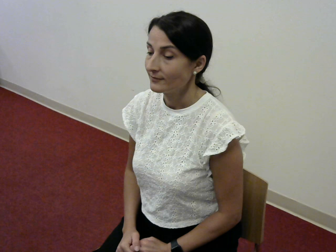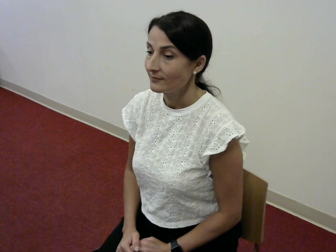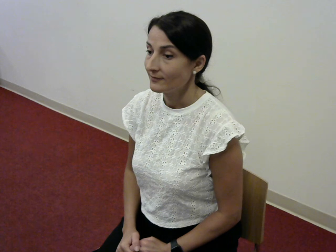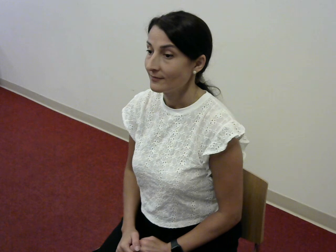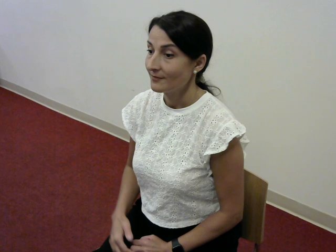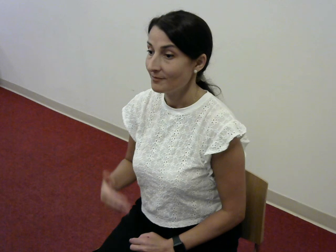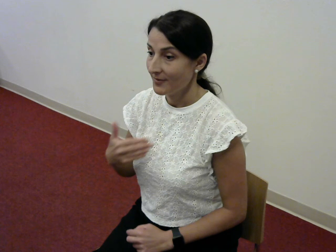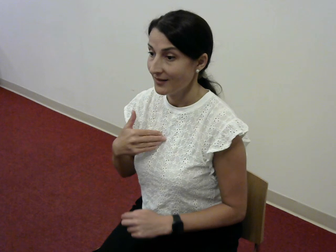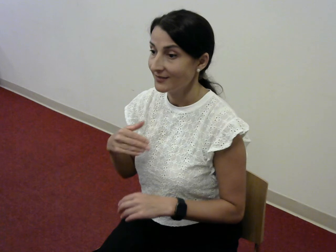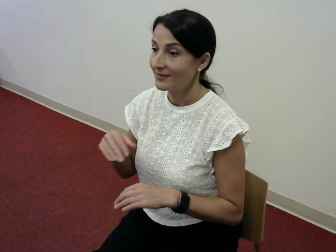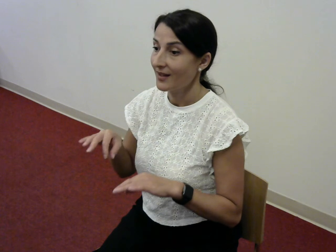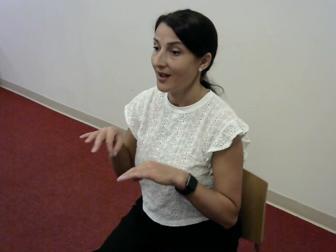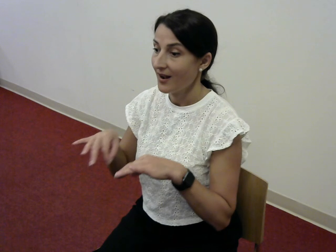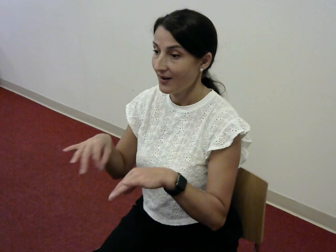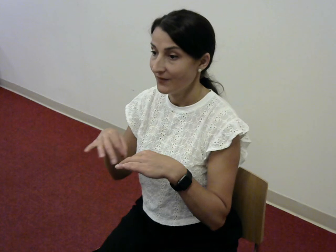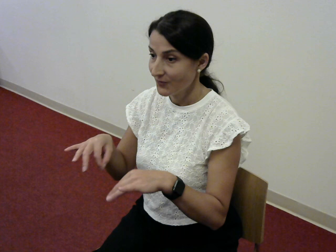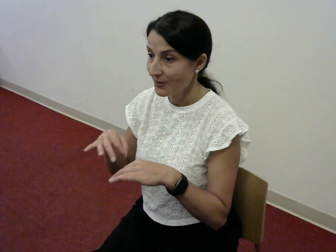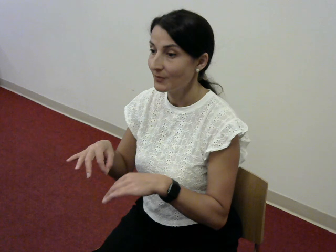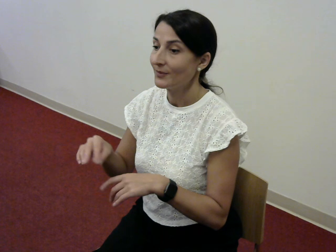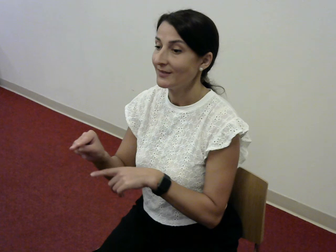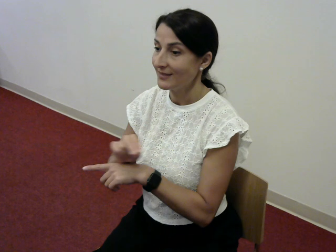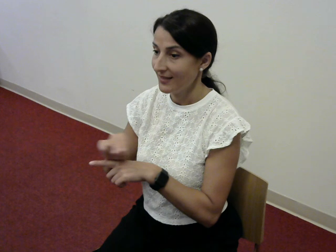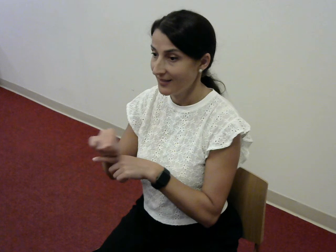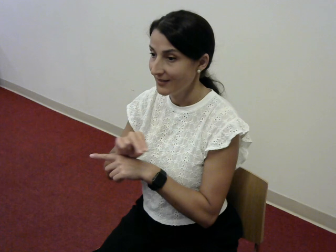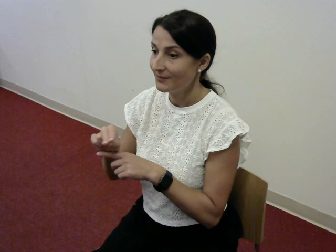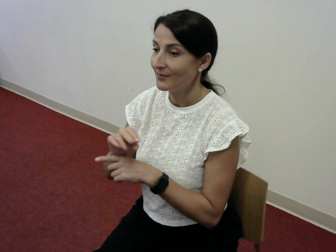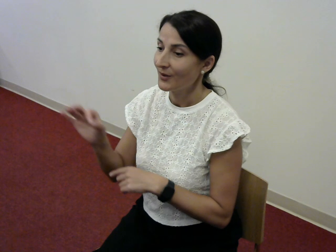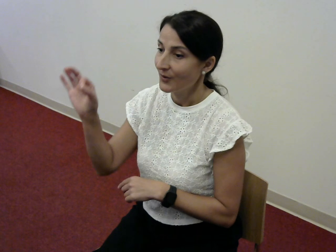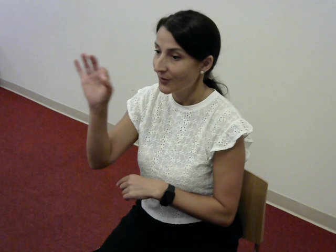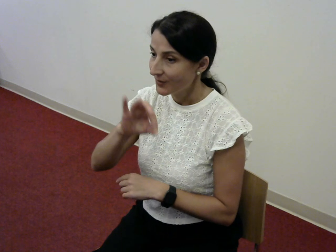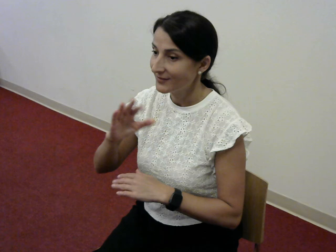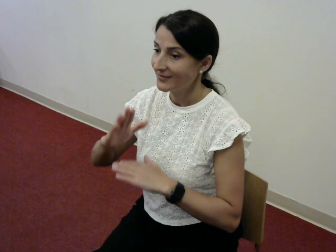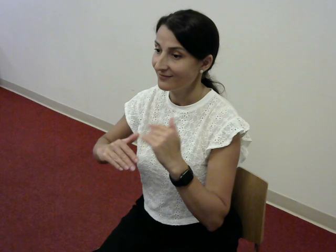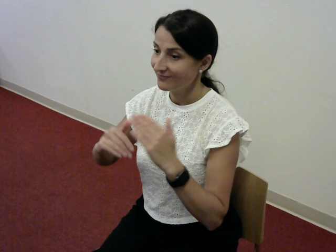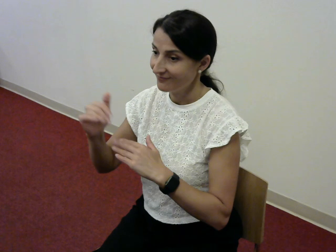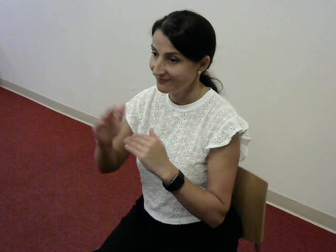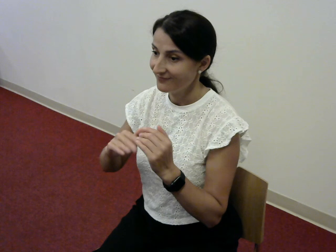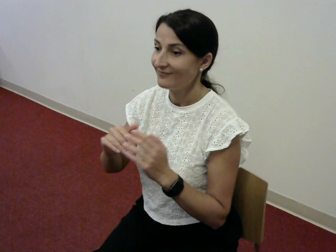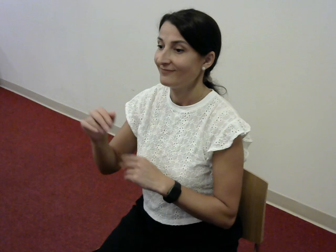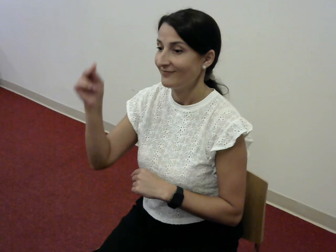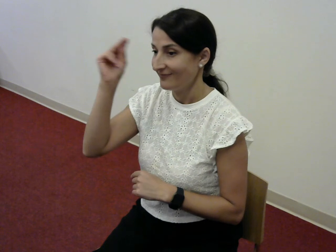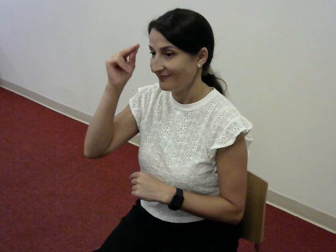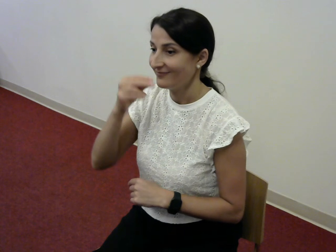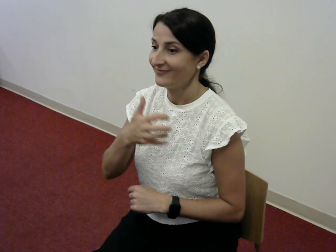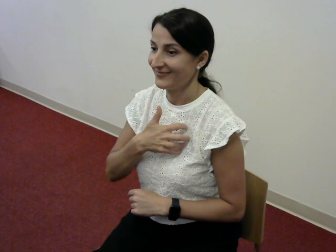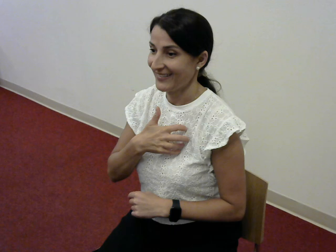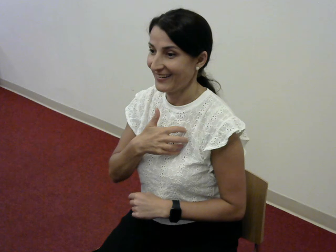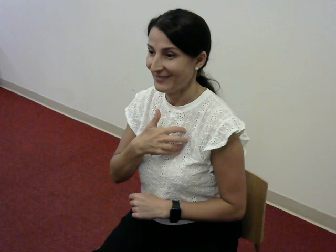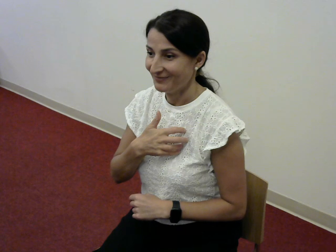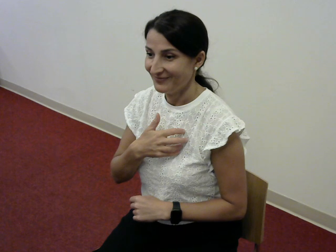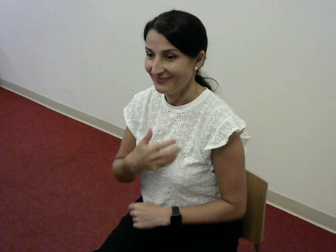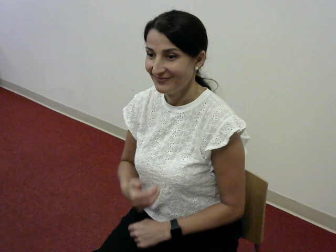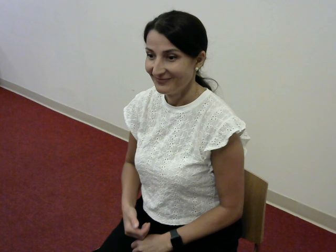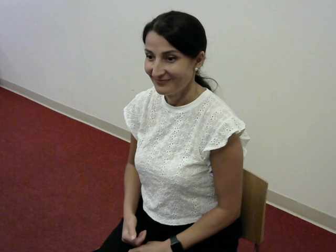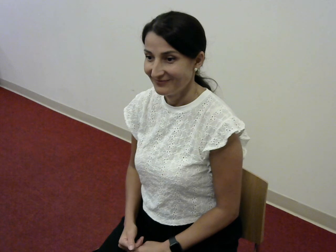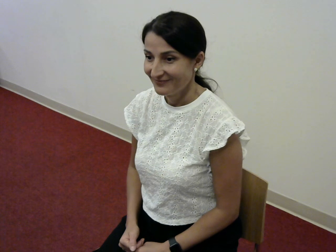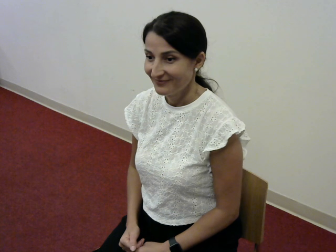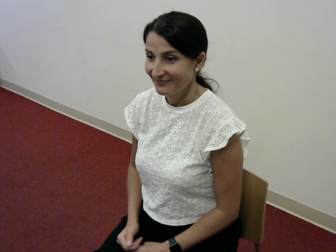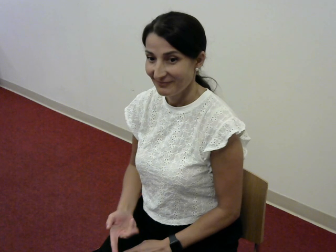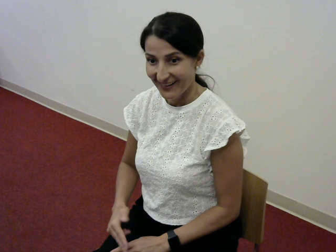Mən avtomobil təmiri üzrə təcrübə keçmək istəyirəm